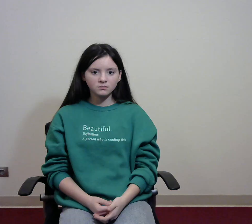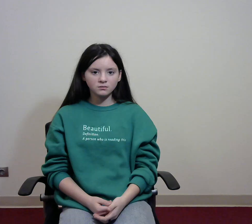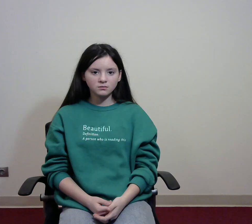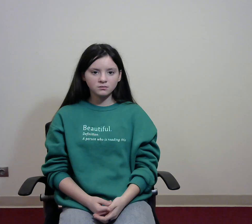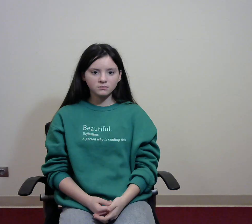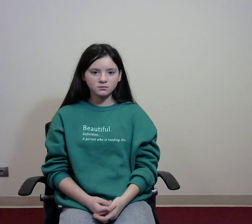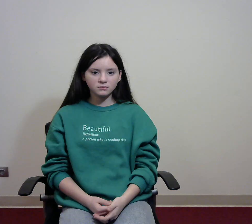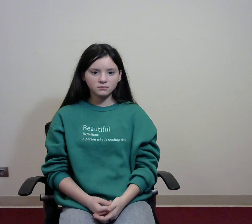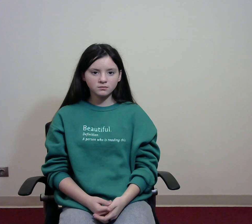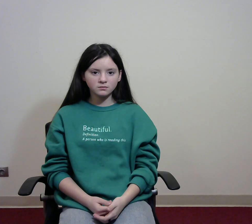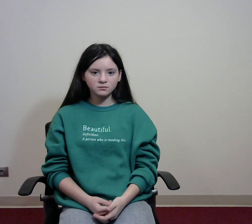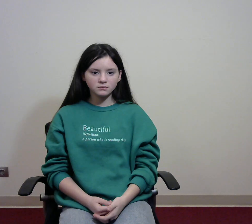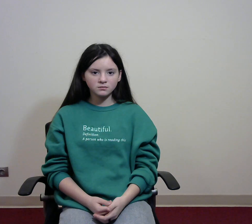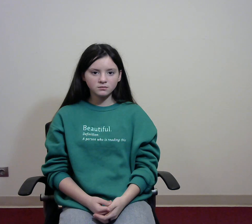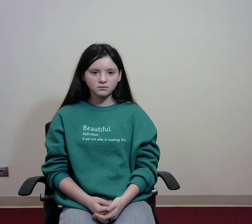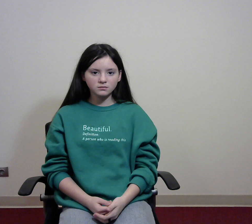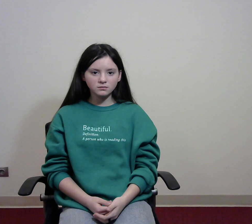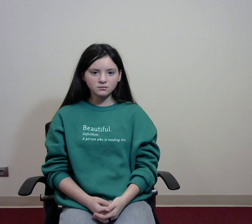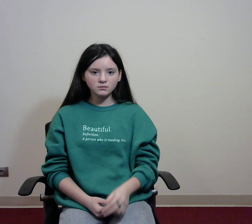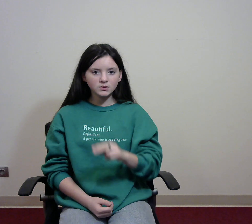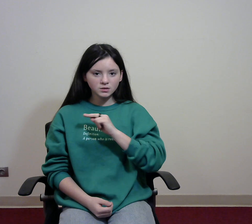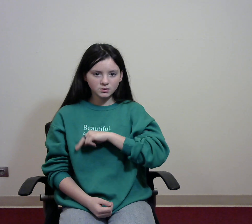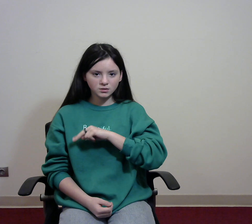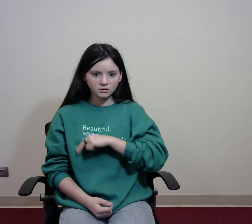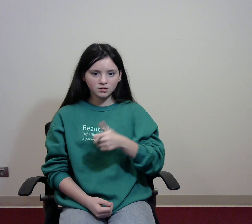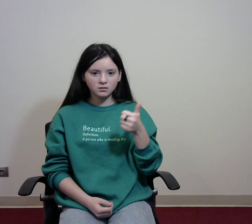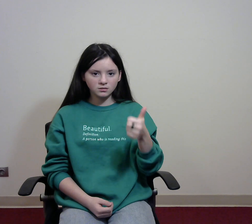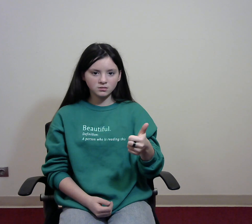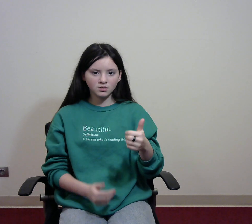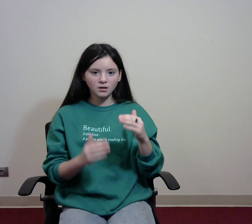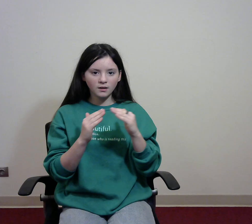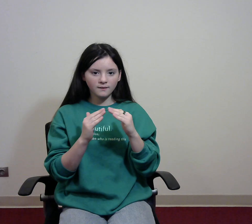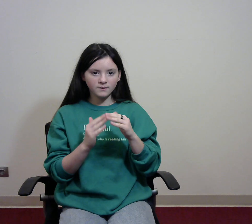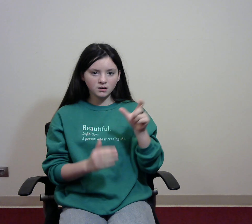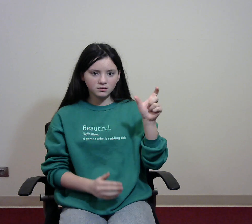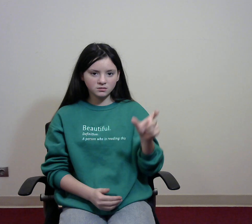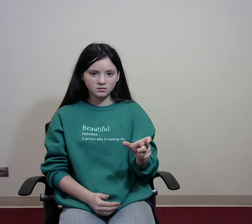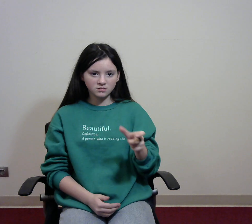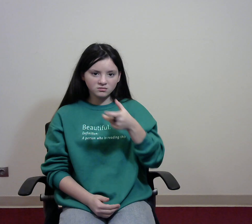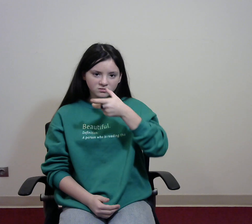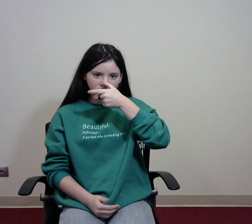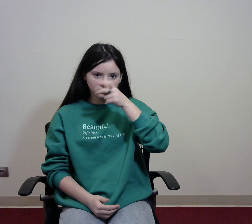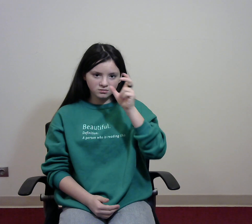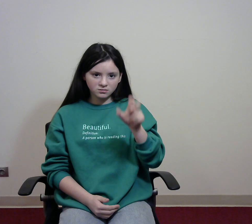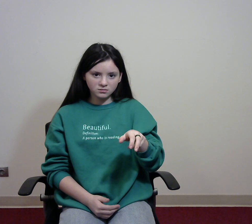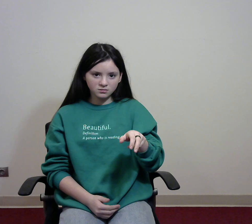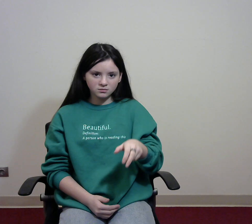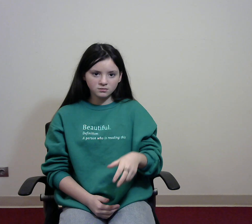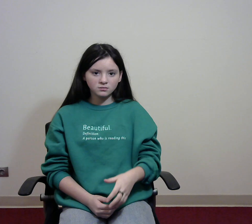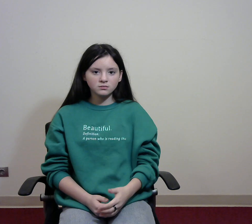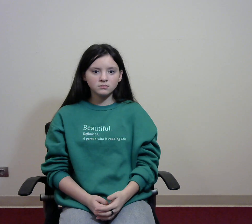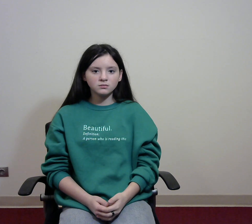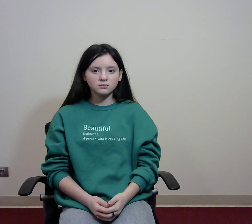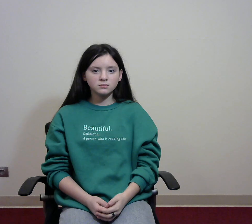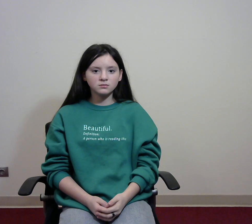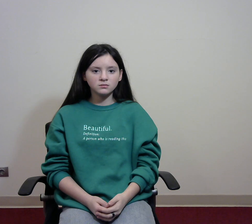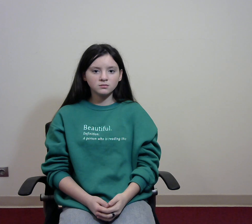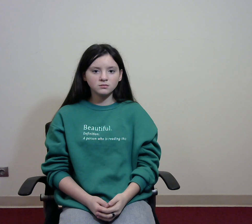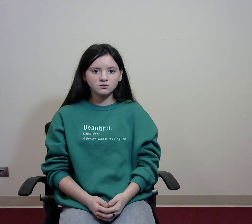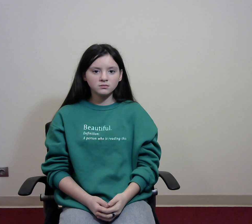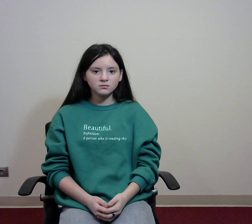İşləmək yaxşıdır, evdə adam darıxır